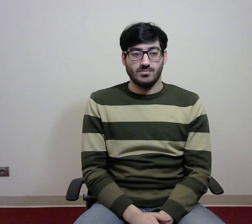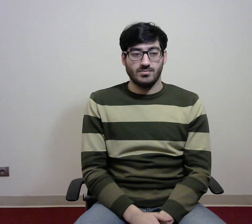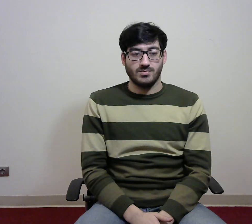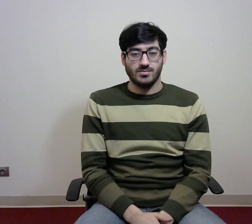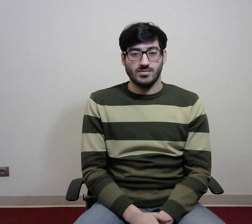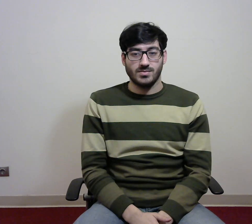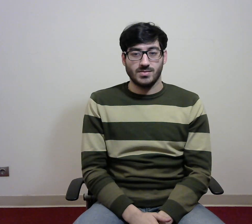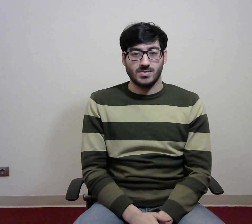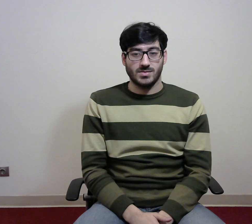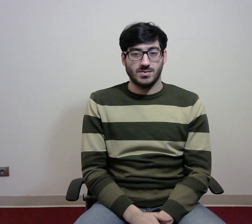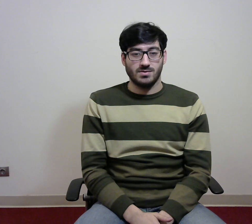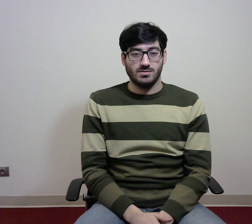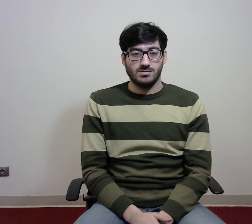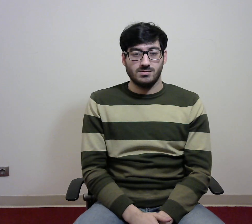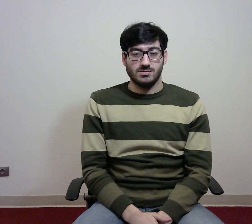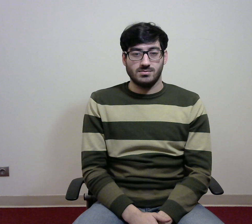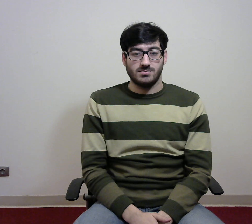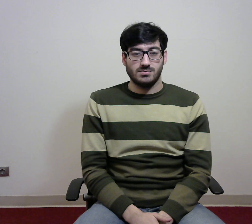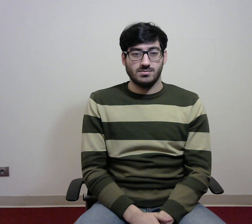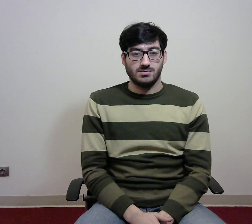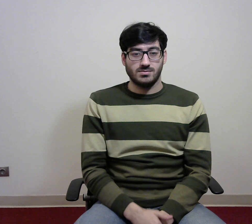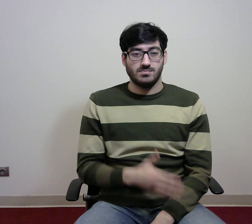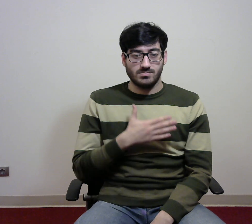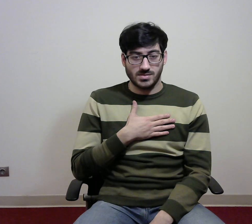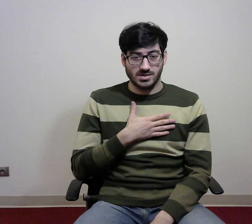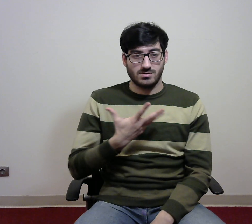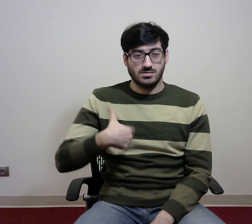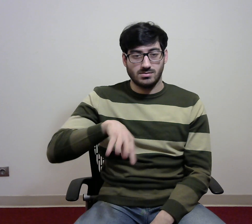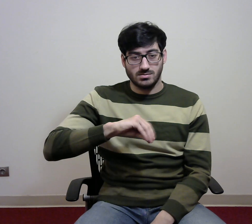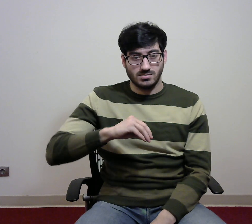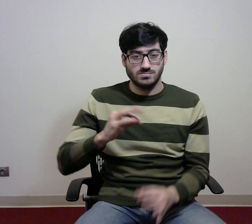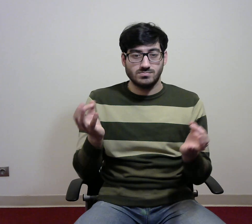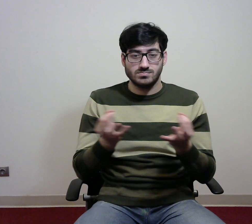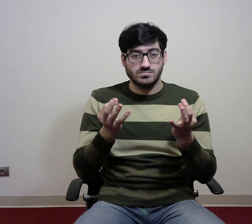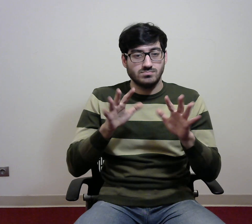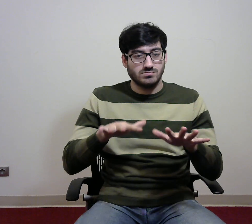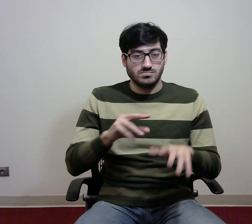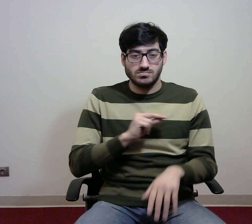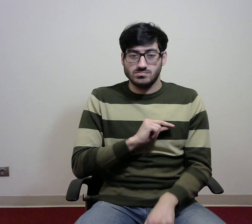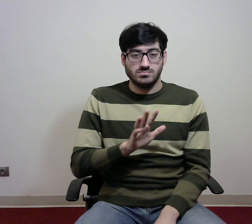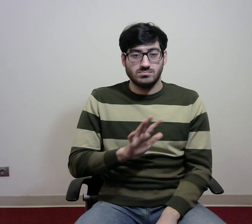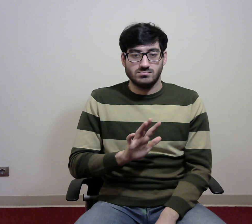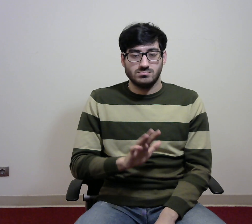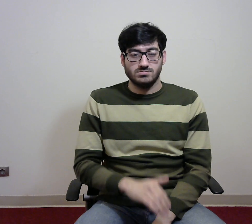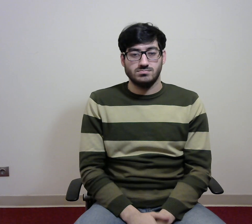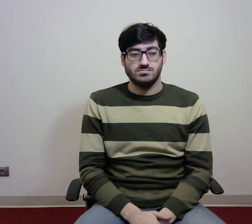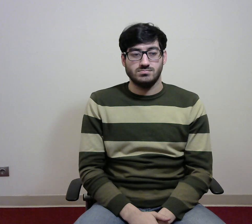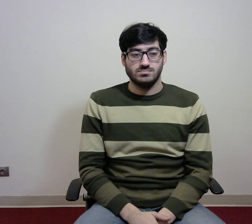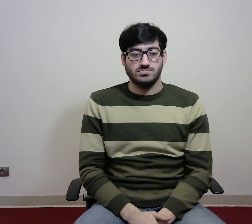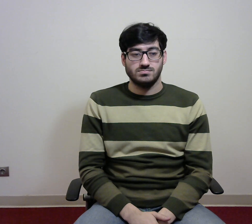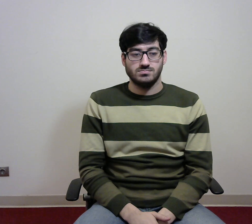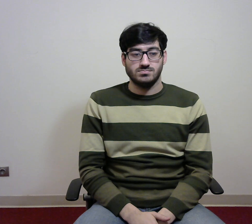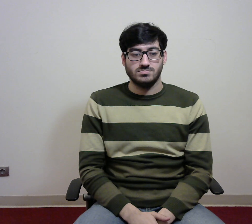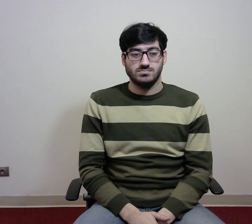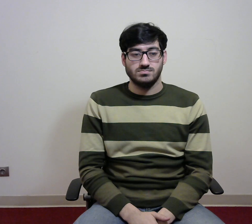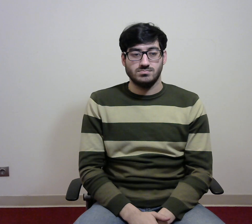Biz heç yerdə işləmirik